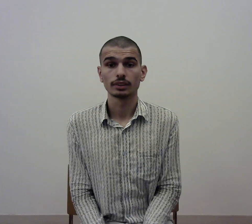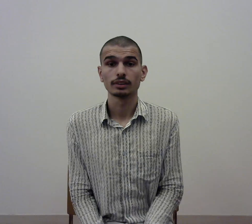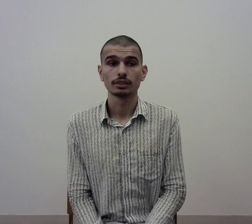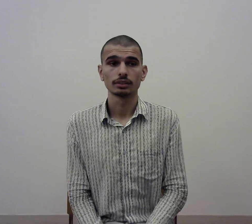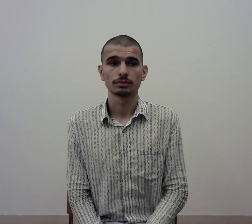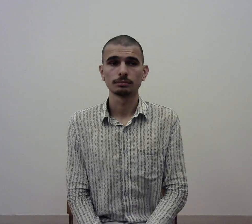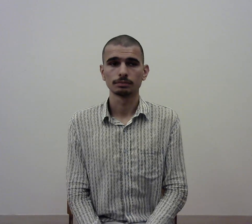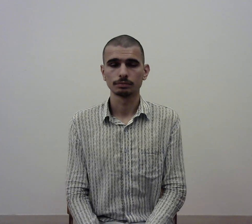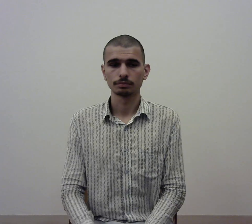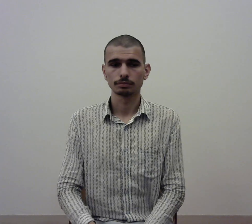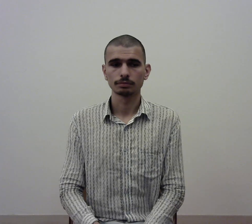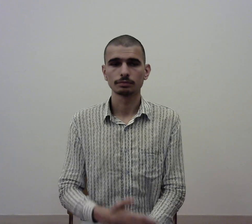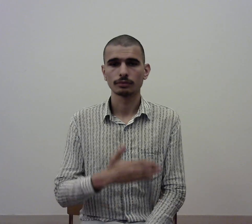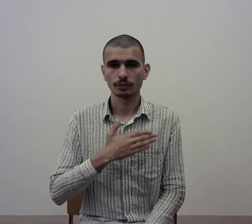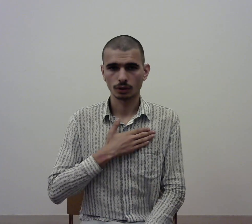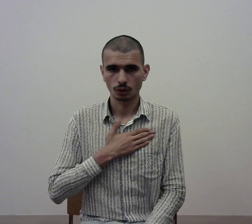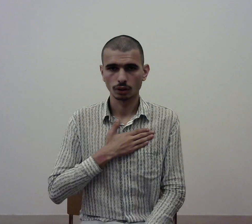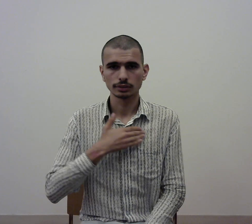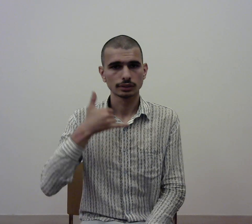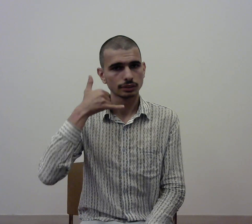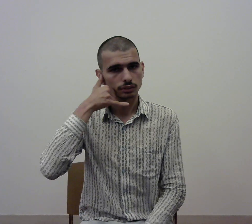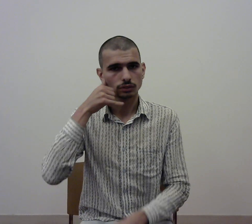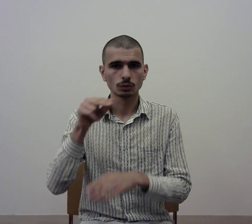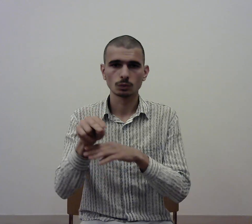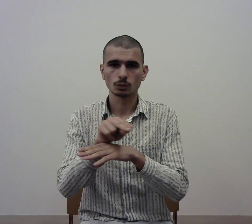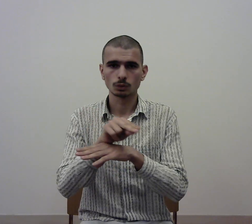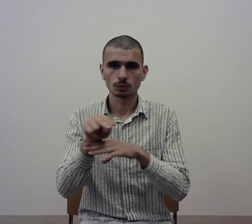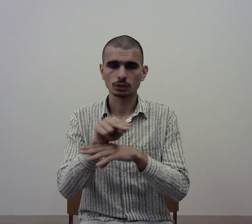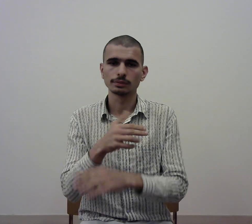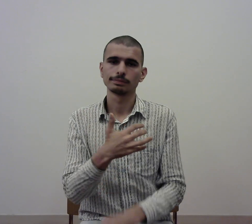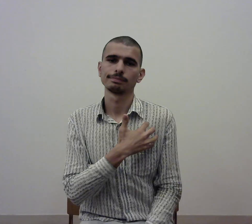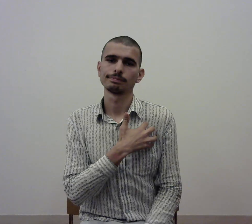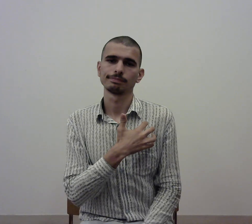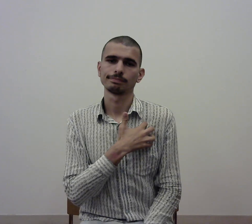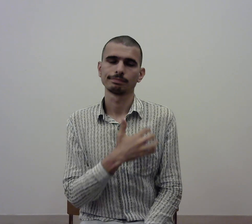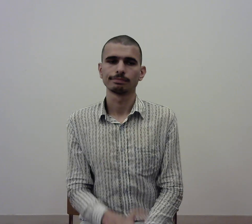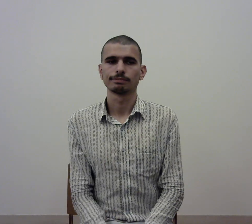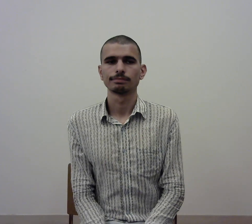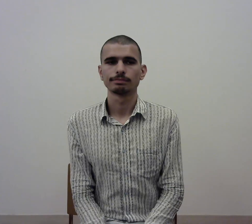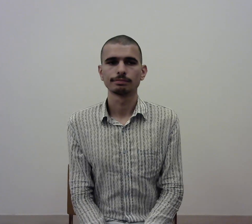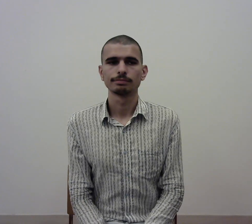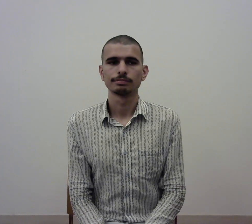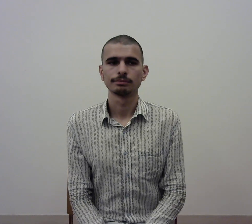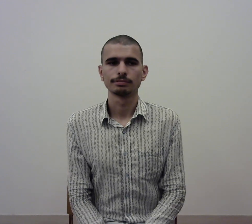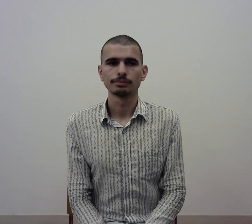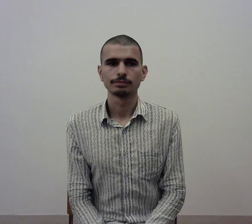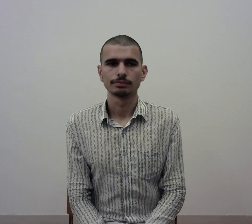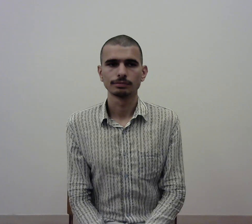Mən telefonu təmir etdirmək istəyirəm